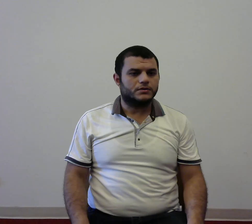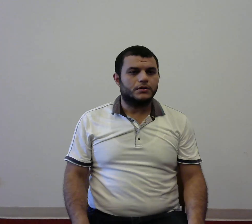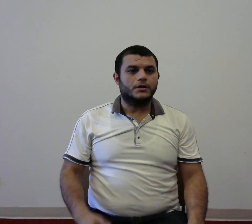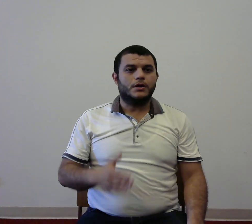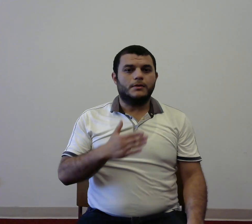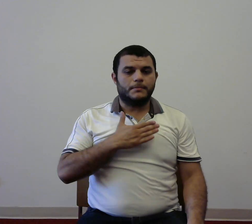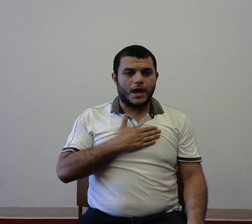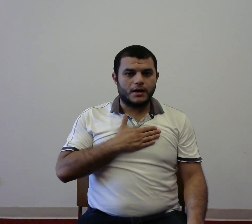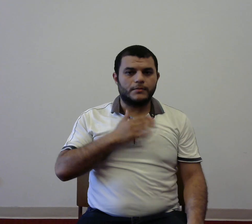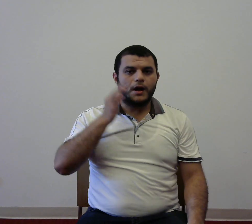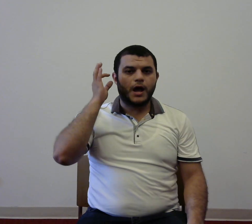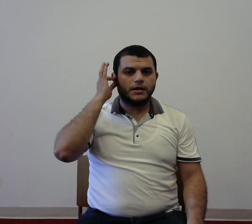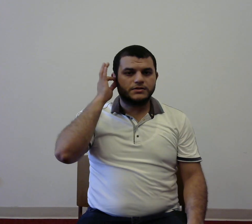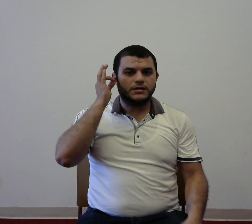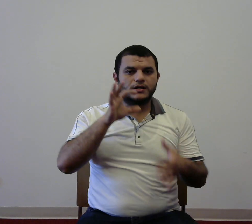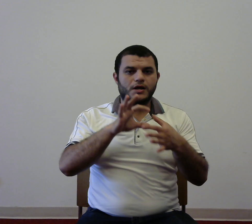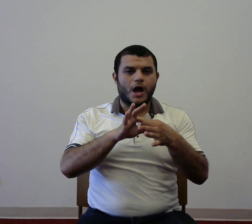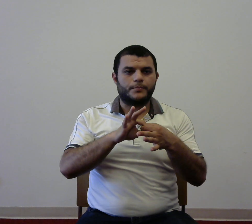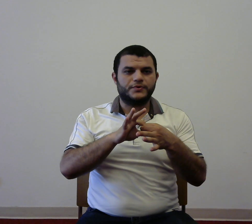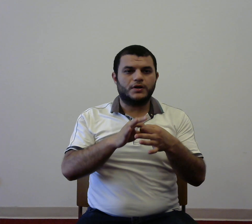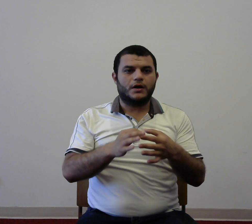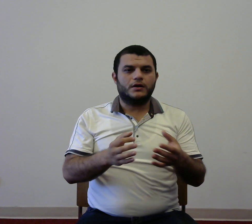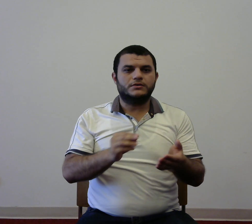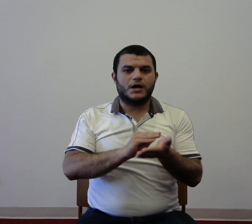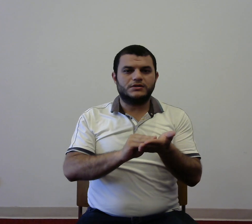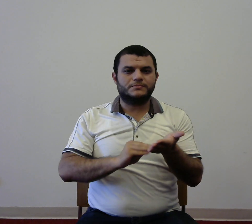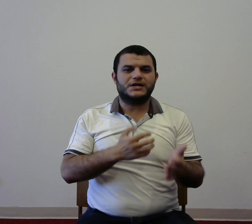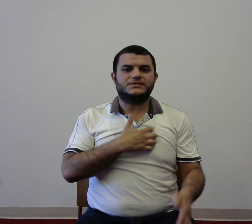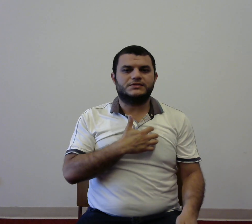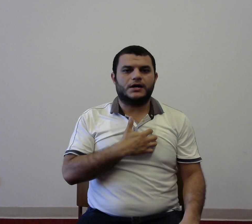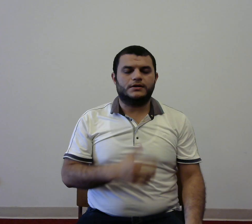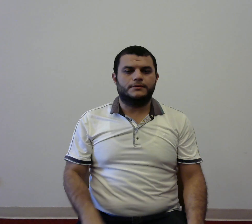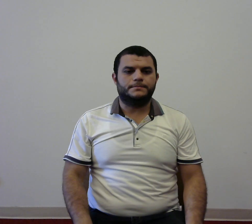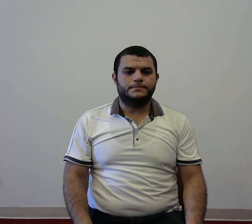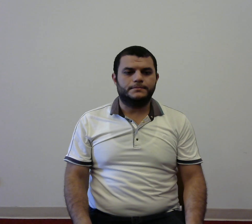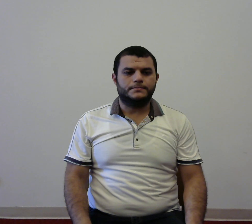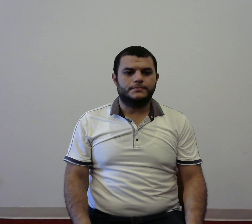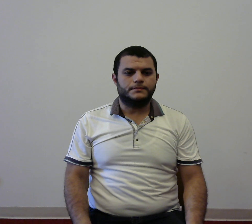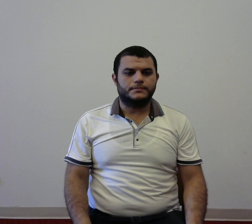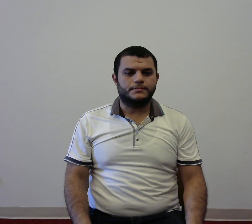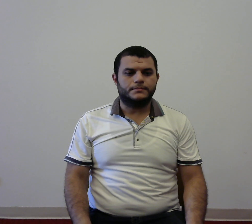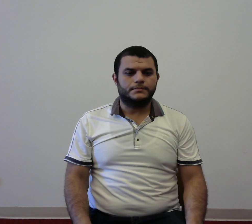Mən həkimin qəbuluna yazılmaq istəyirəm